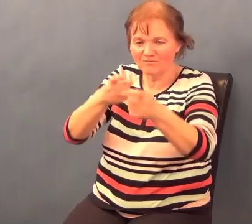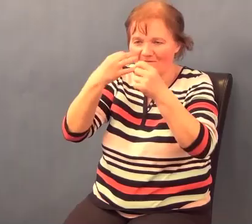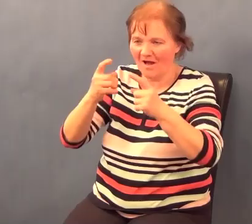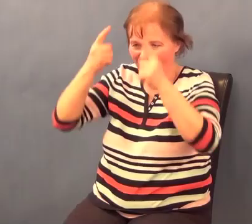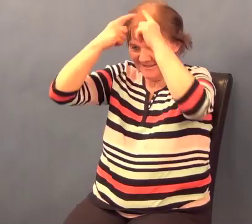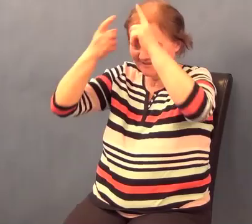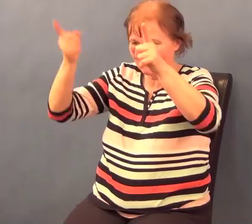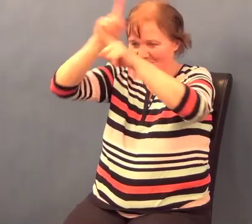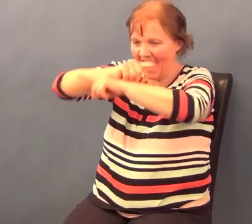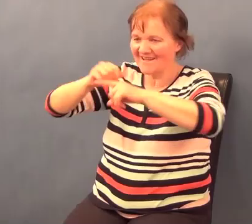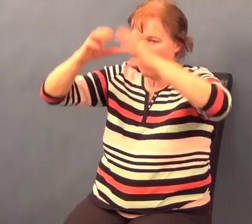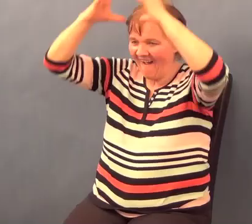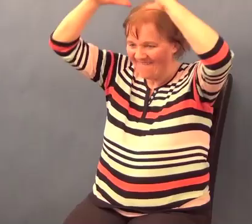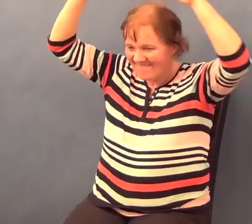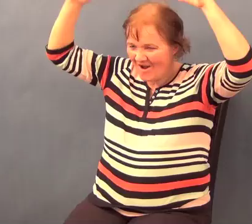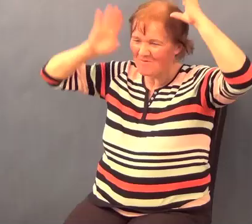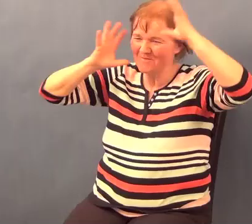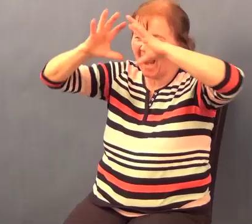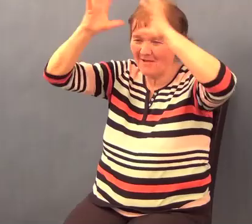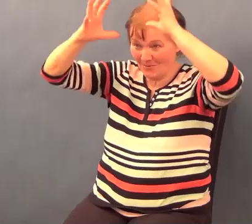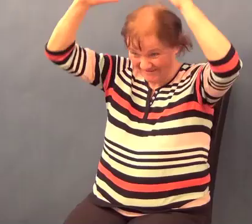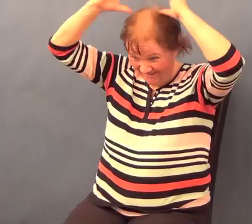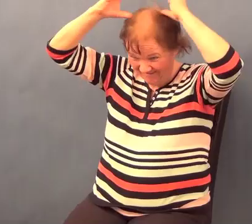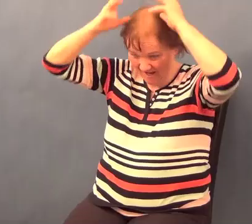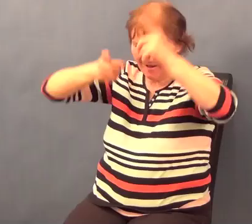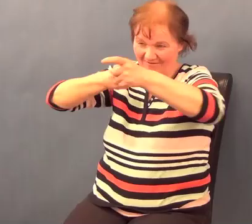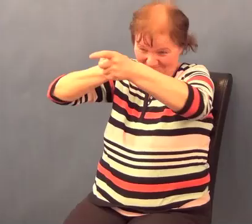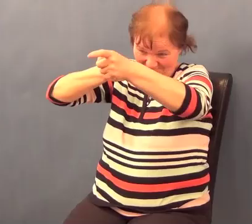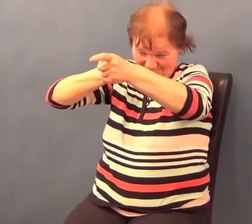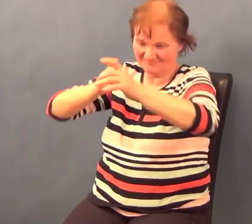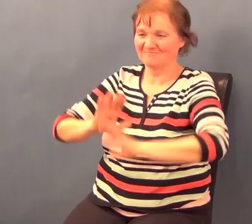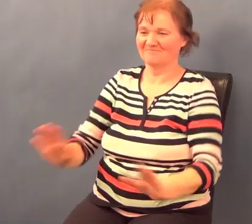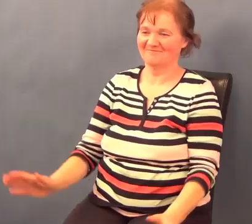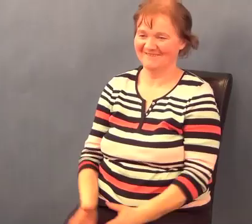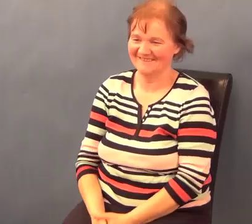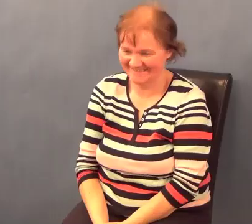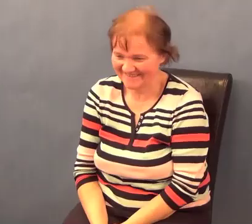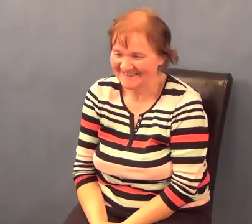"- Możesz strzelić z łuku, ale zamienię jabłko na głowie na coś większego". Strzeliła. Koniec.